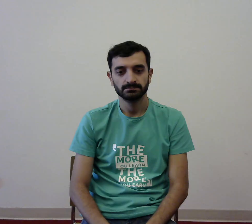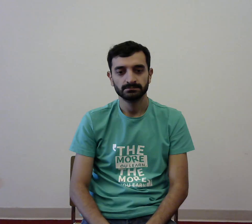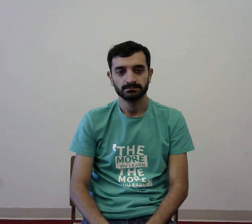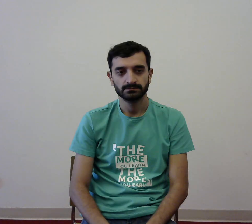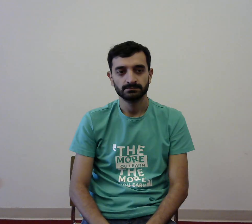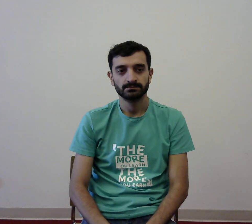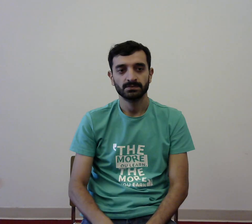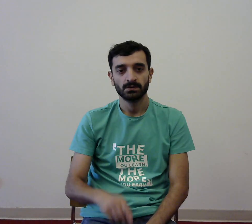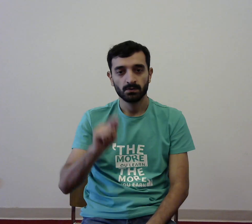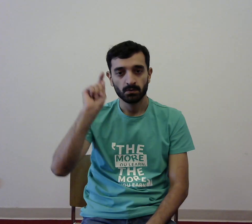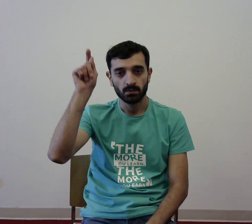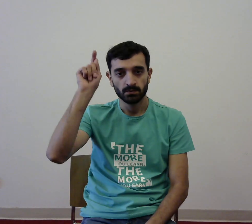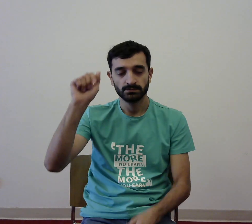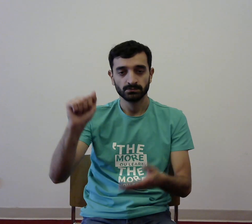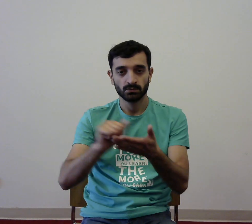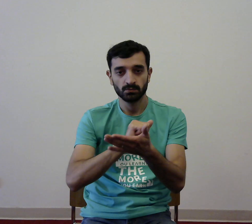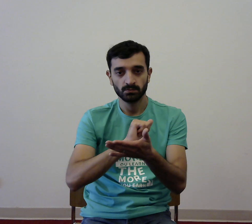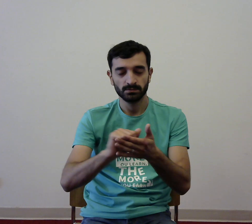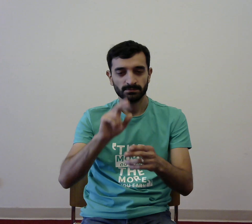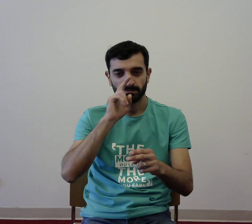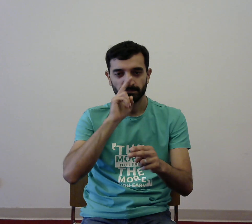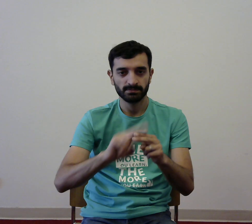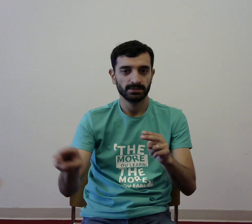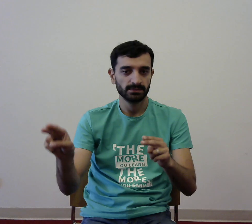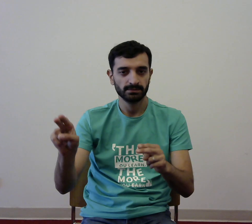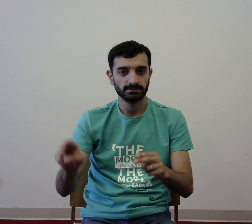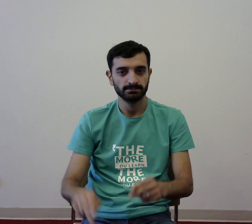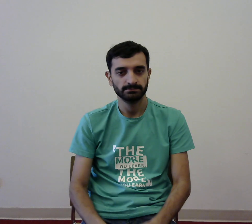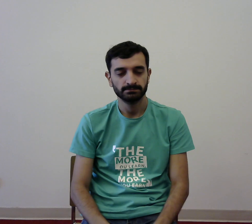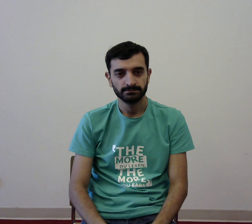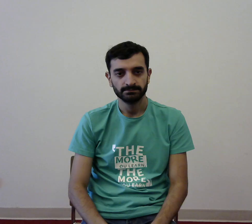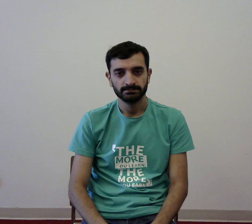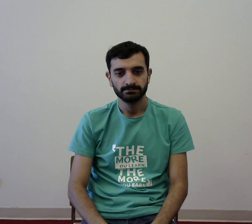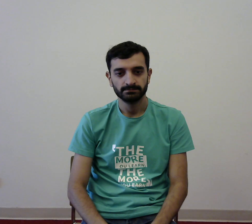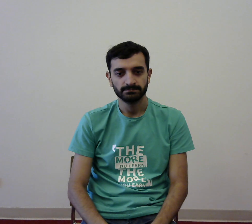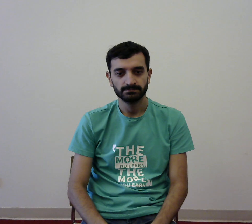O sənədlərini itirib